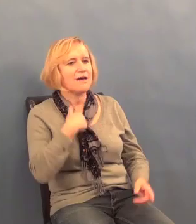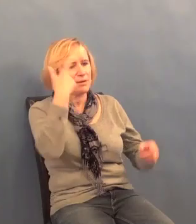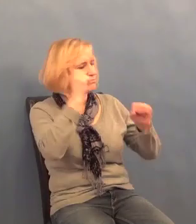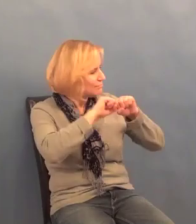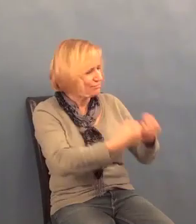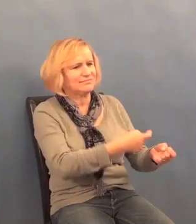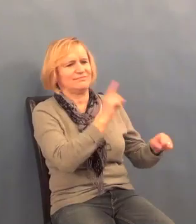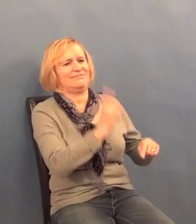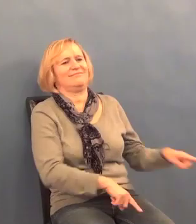A ja myślałam, że jest wyłamany.